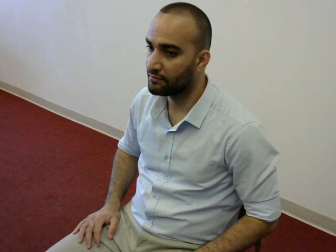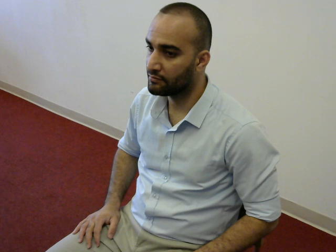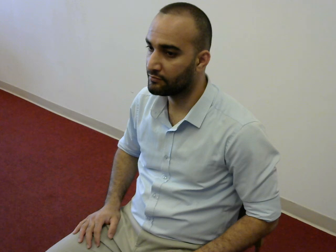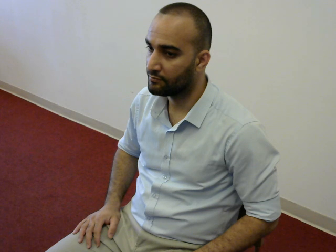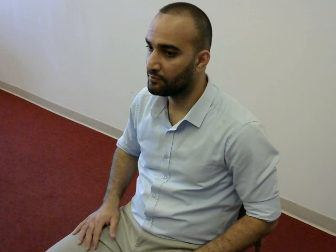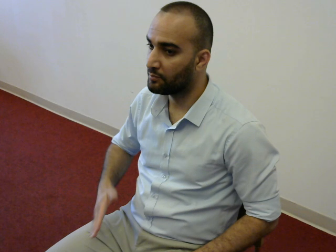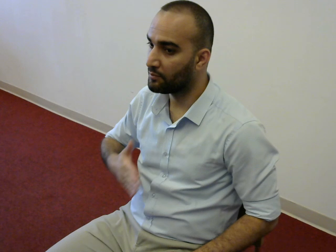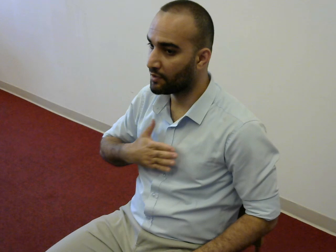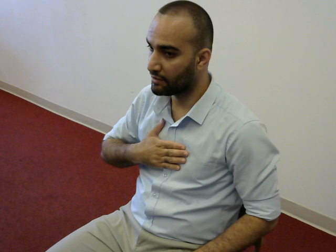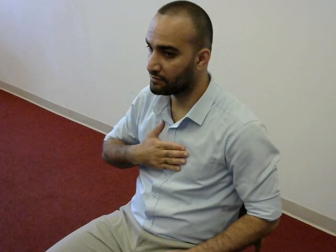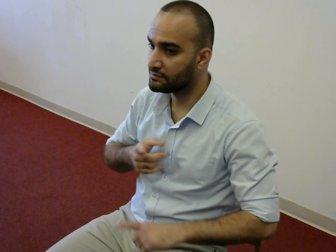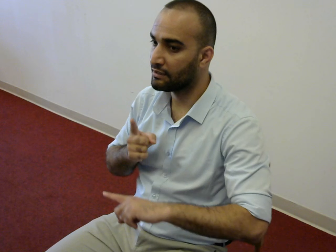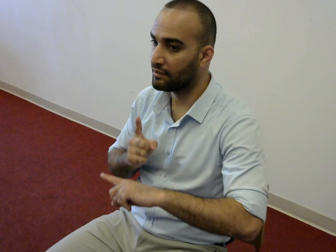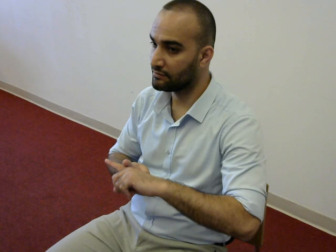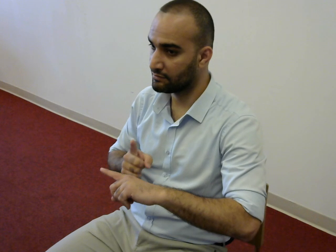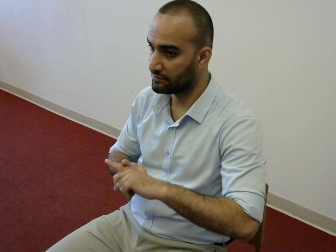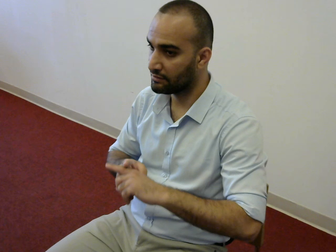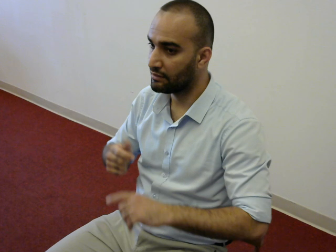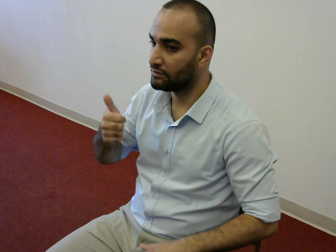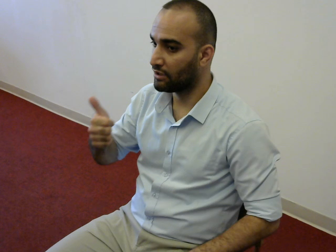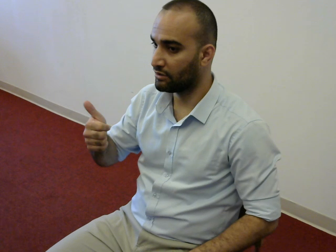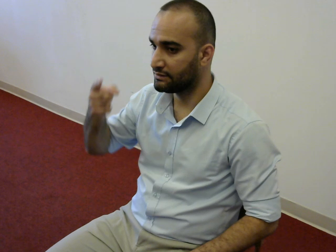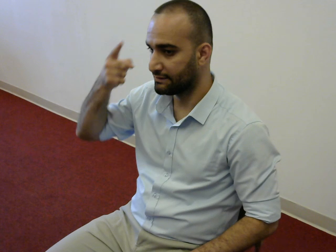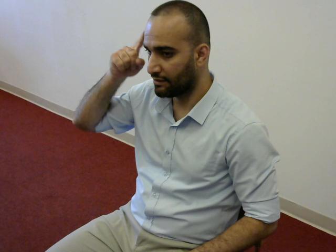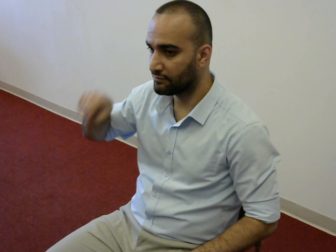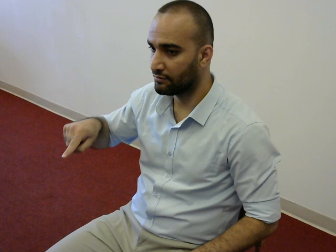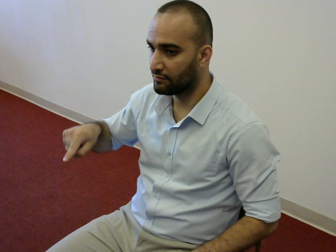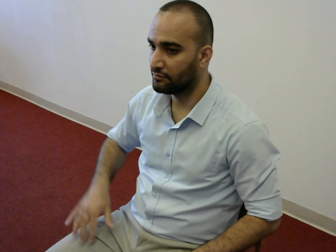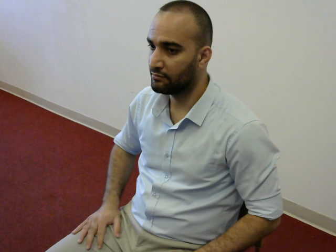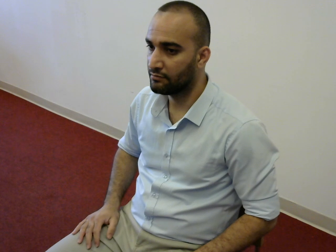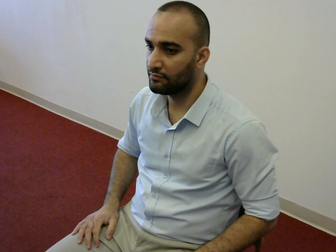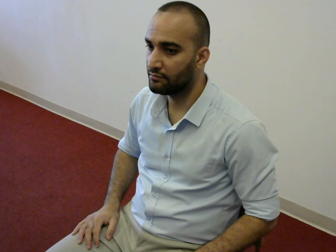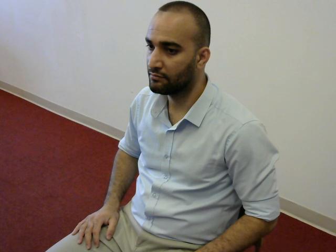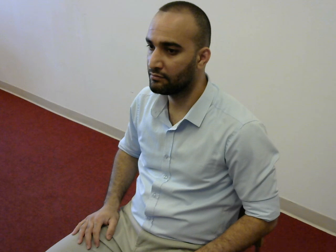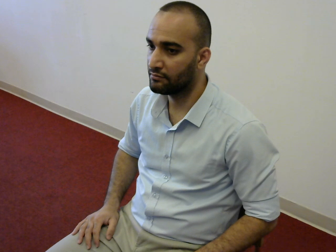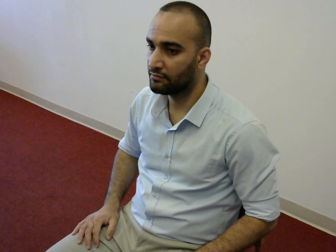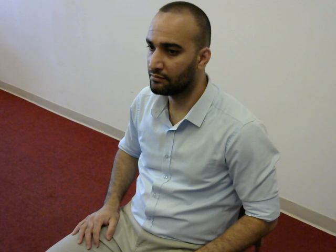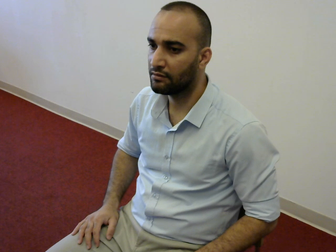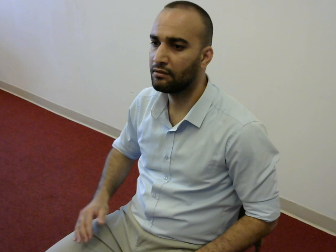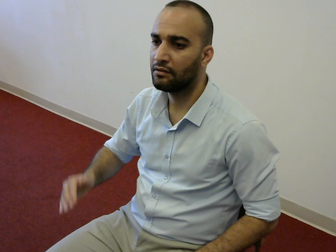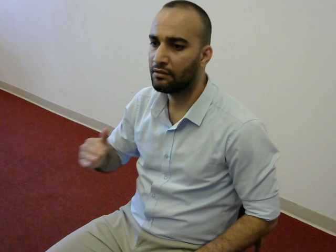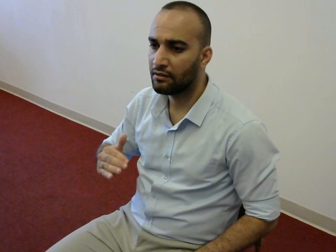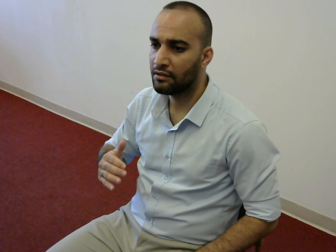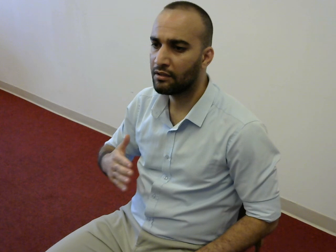Mən riyaziyyatı yaxşı bilirəm